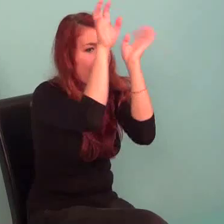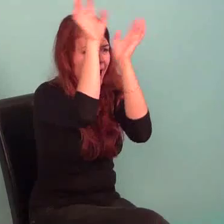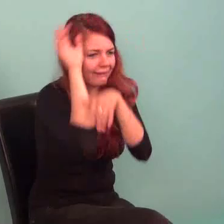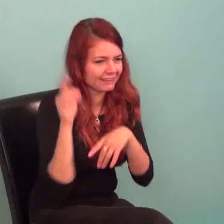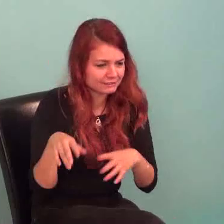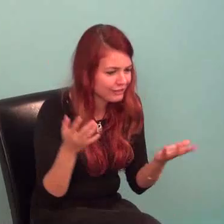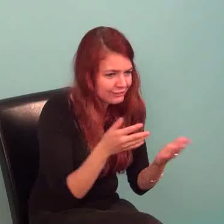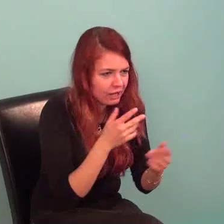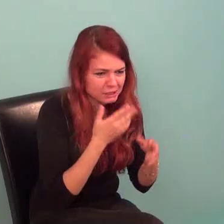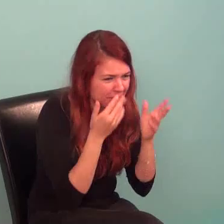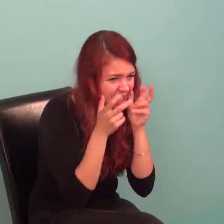Gdzie jest żaba?